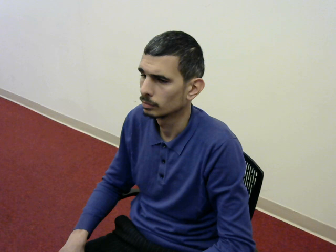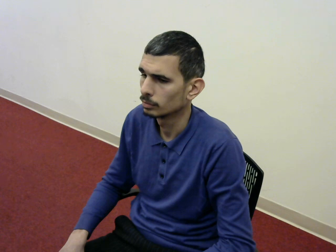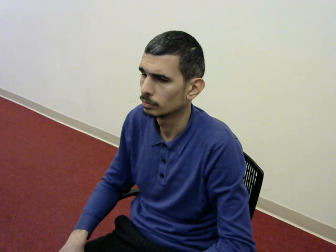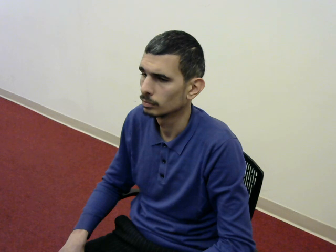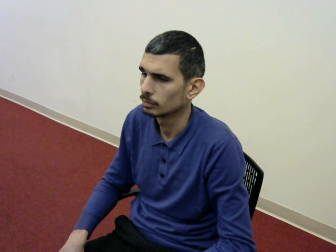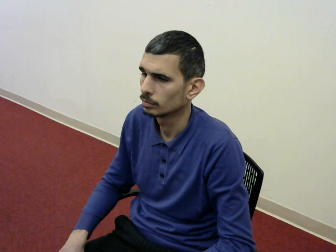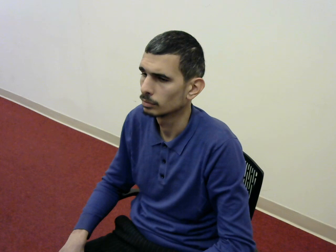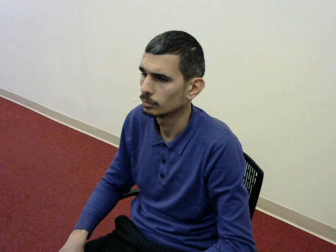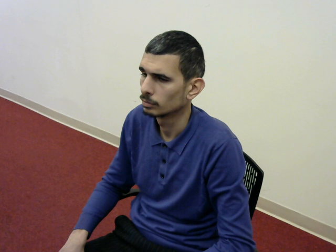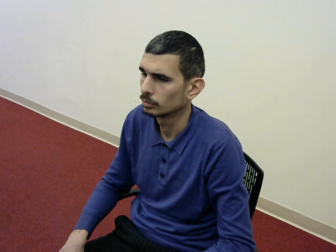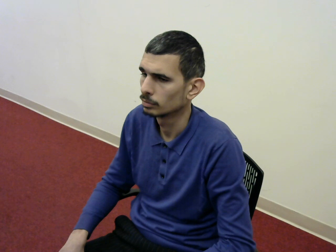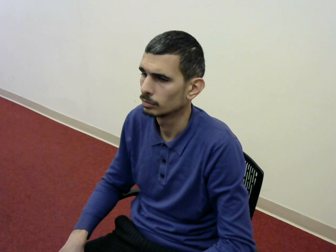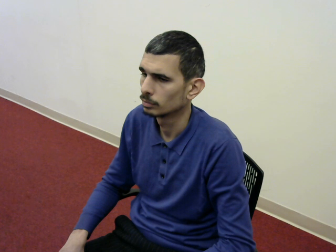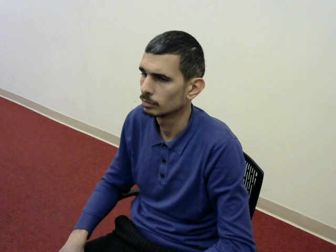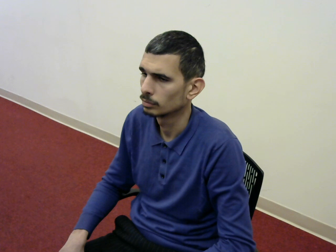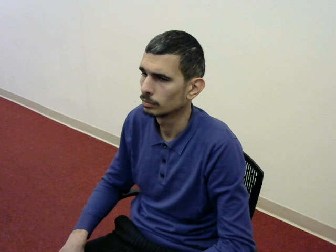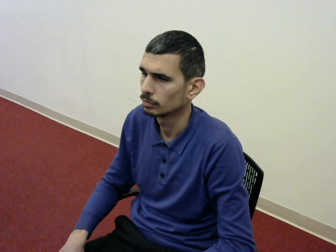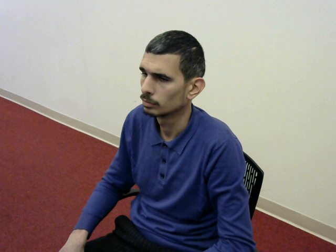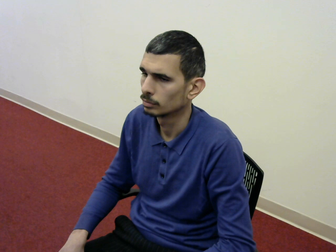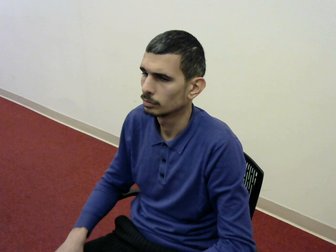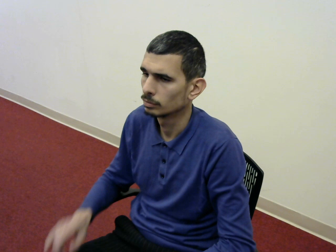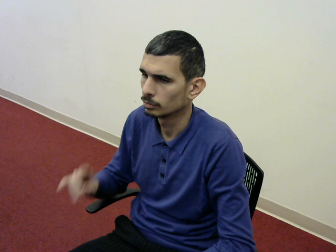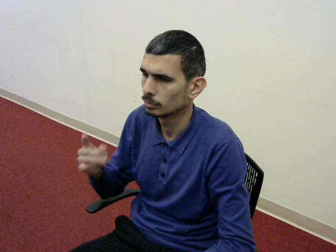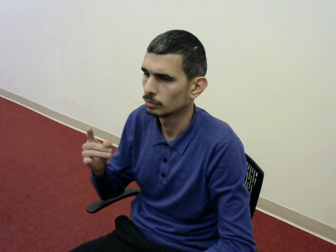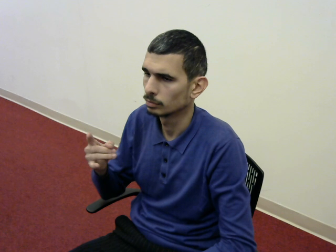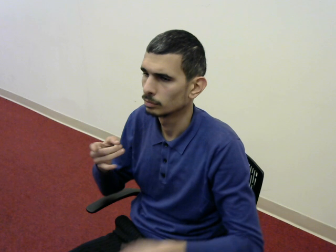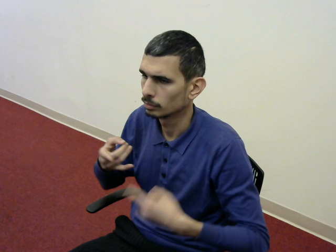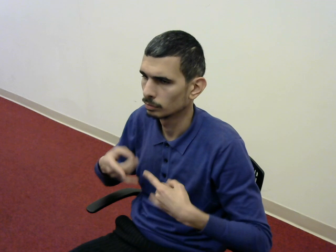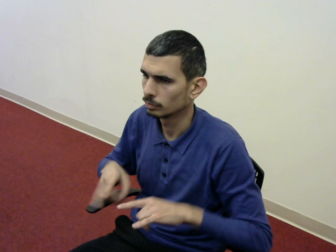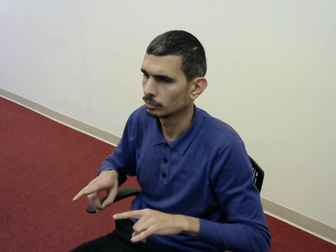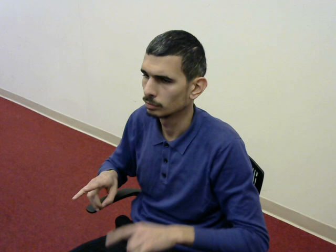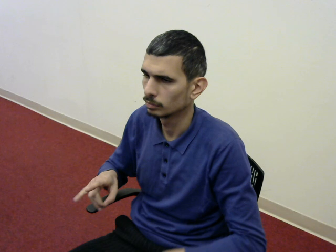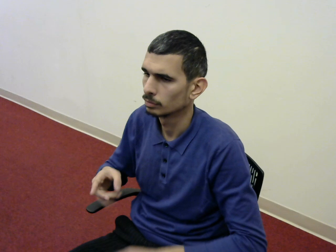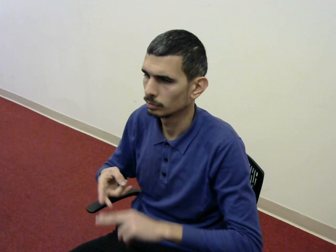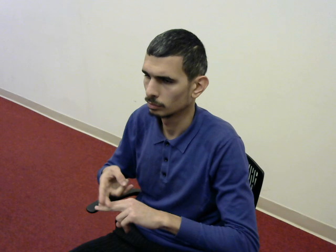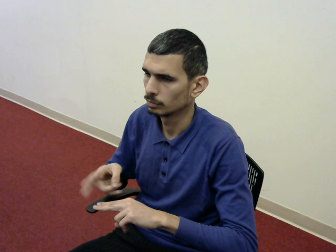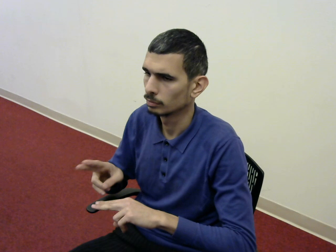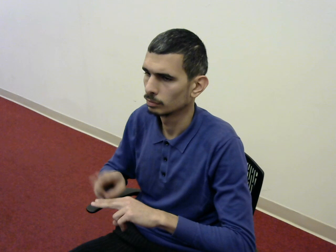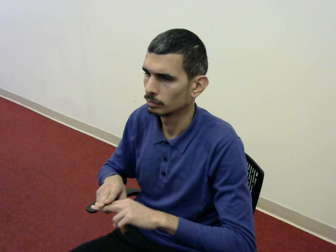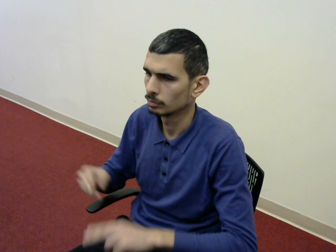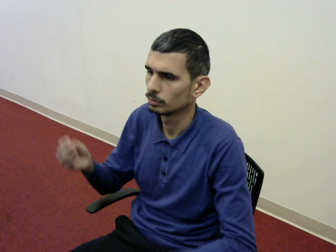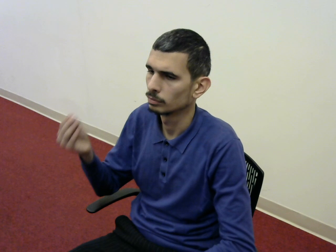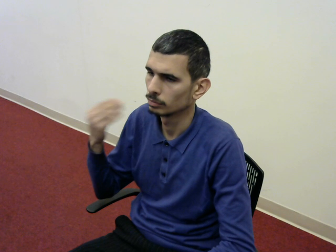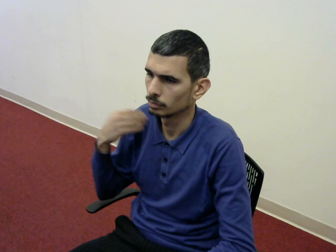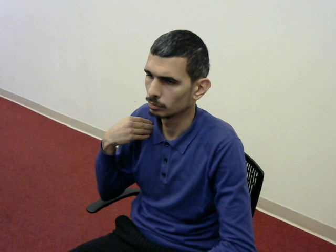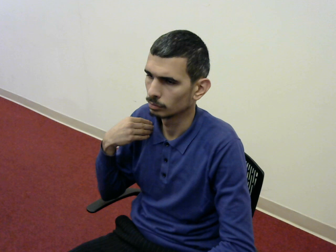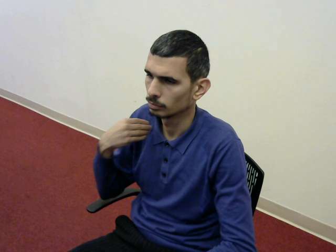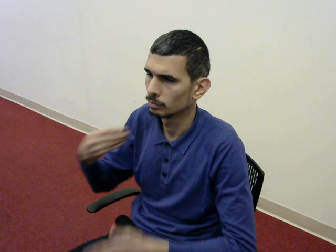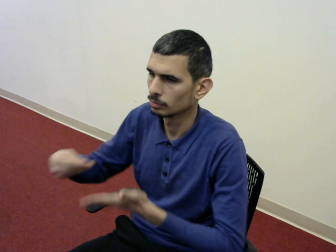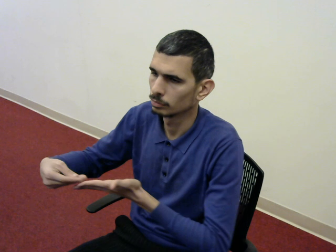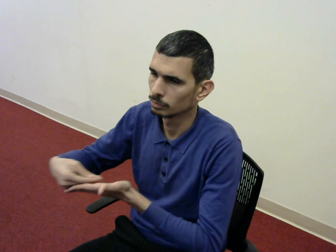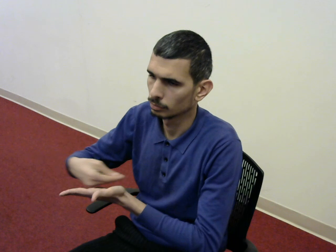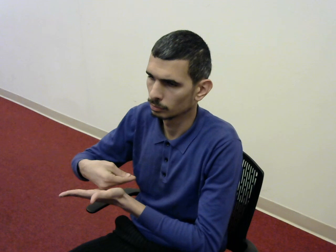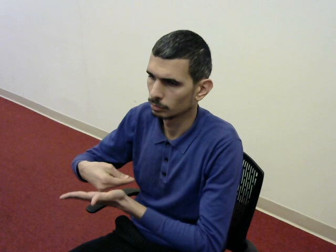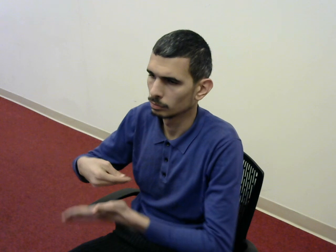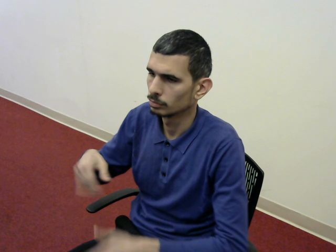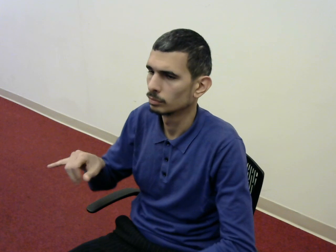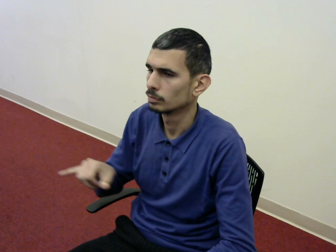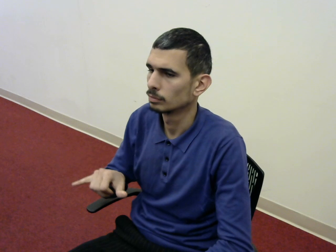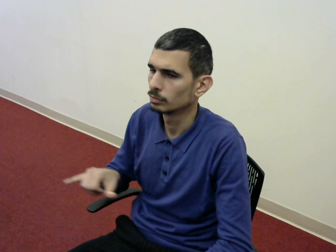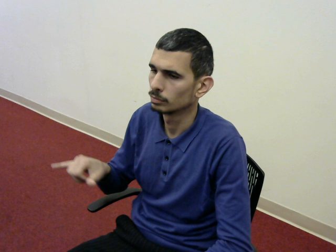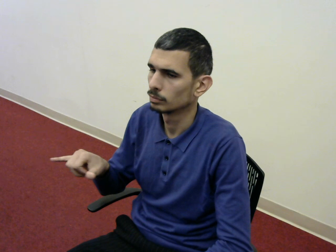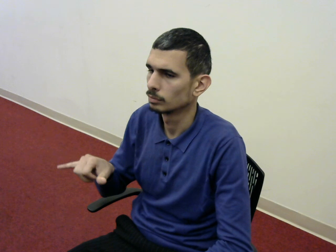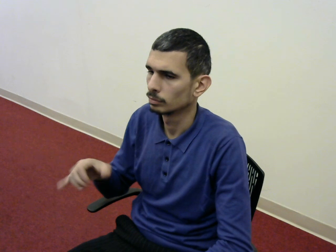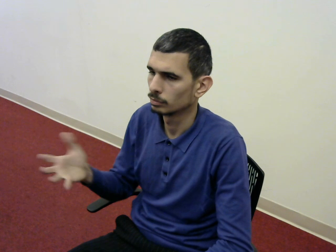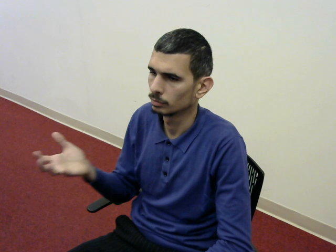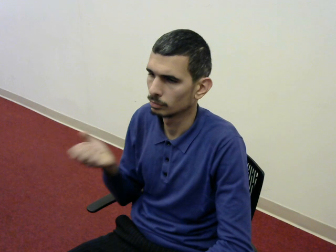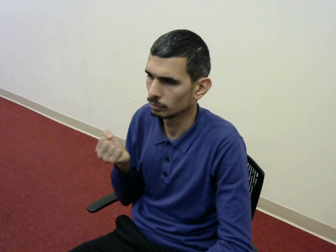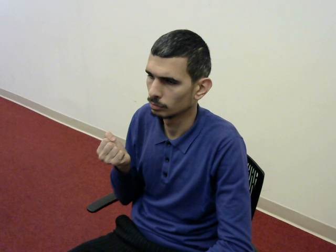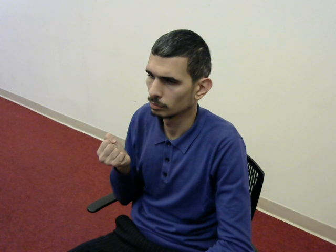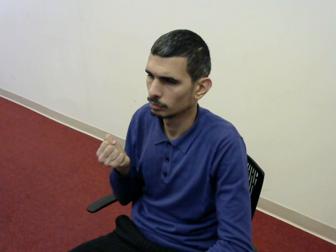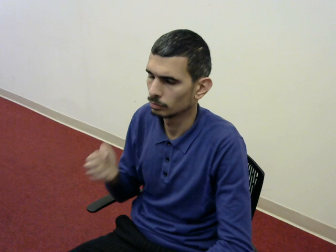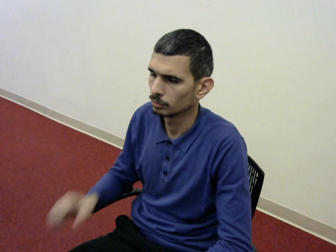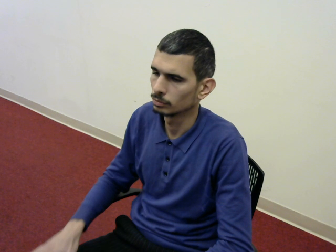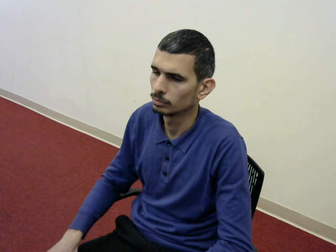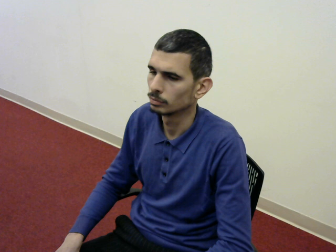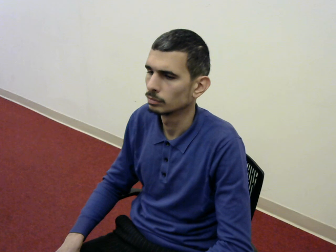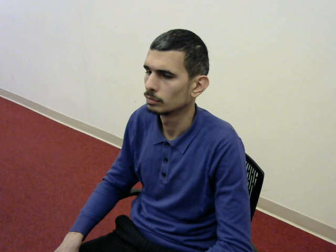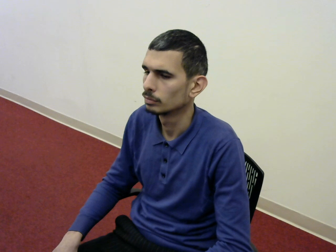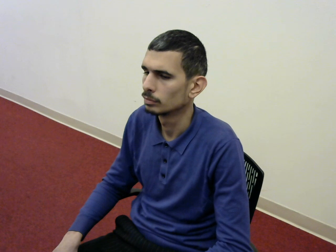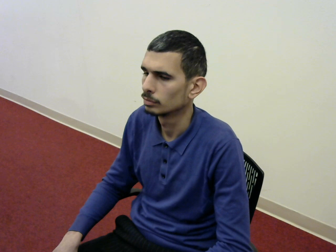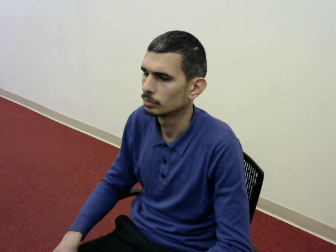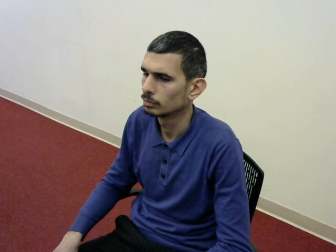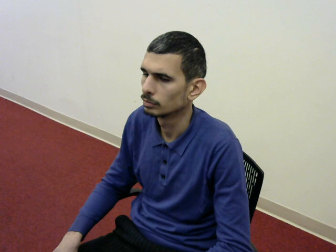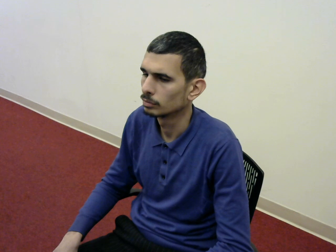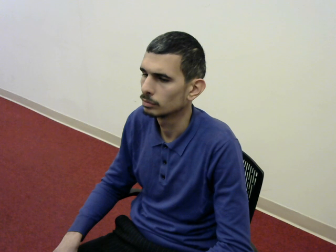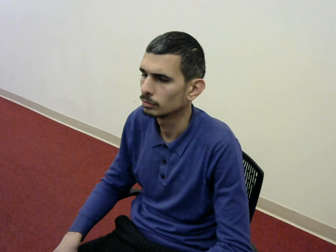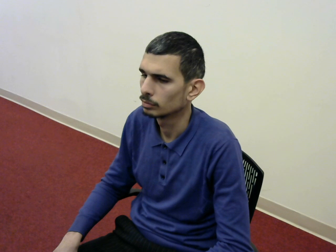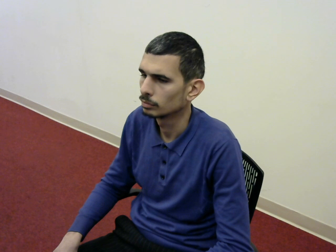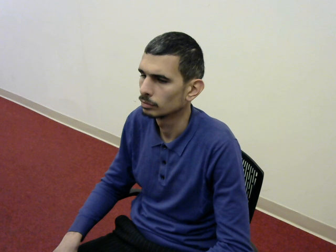Uşağın doğulmasına görə verilən ödəniş hardan alınır?